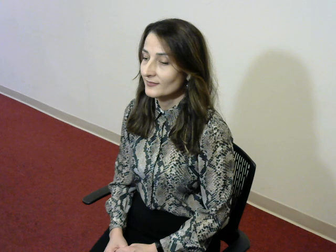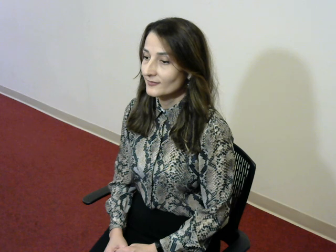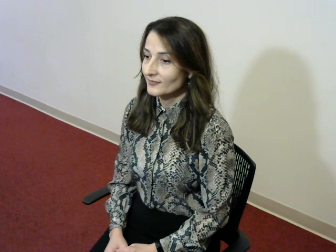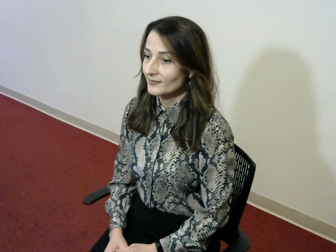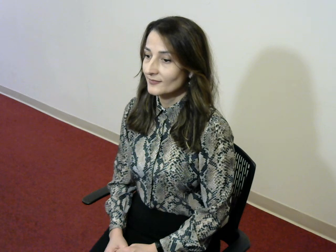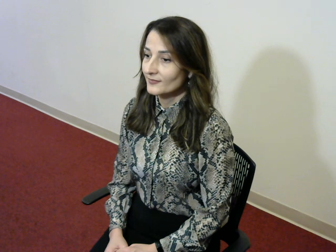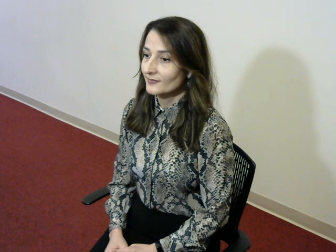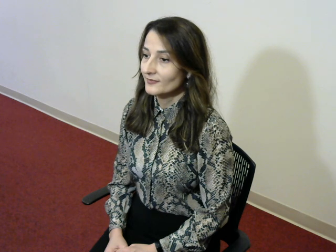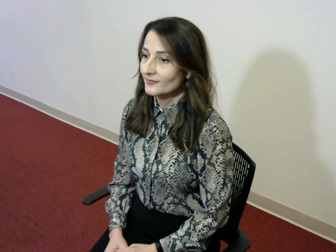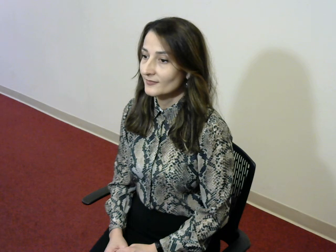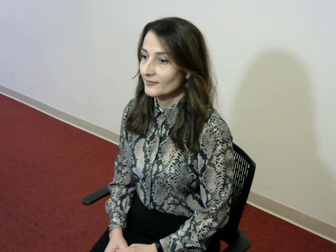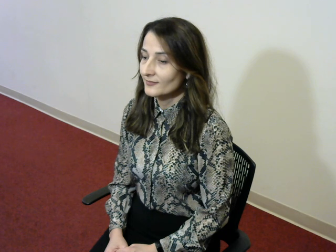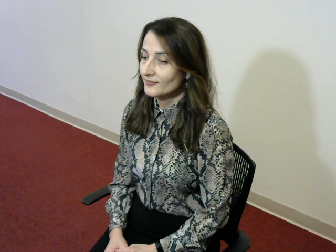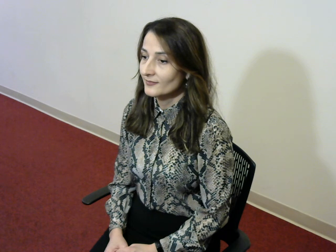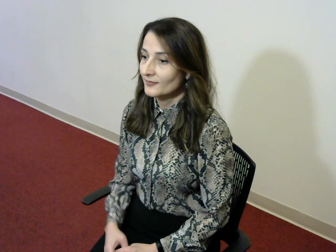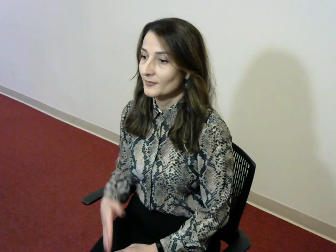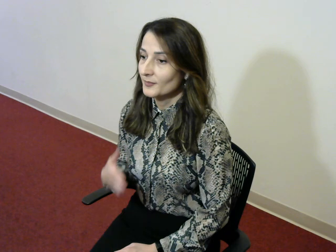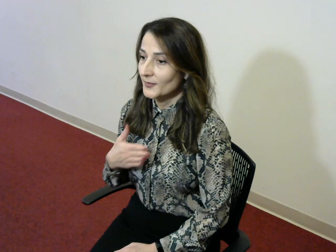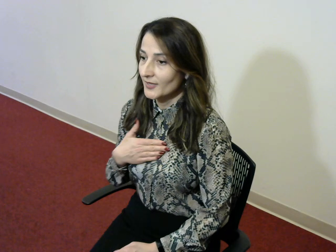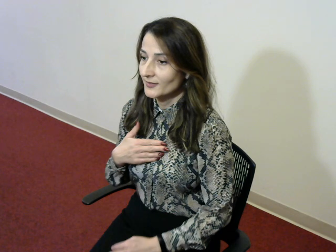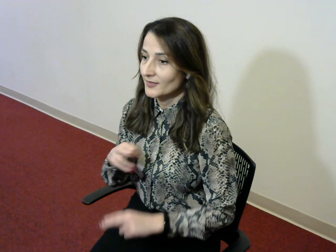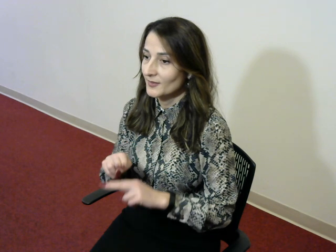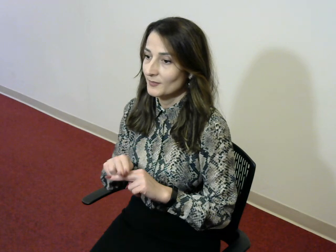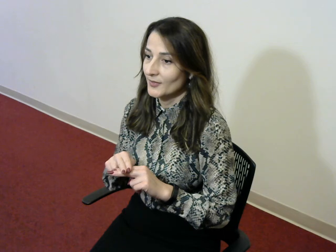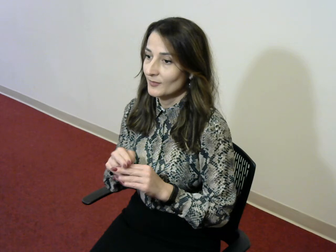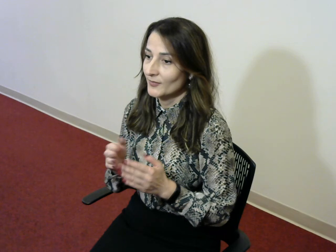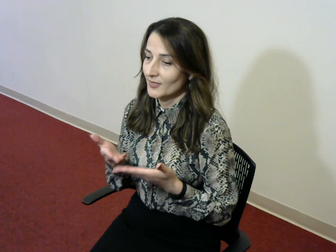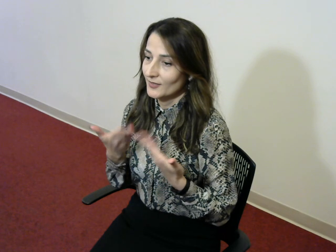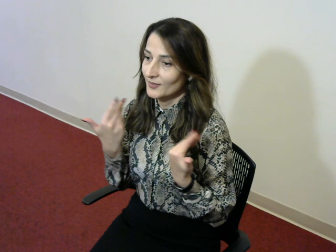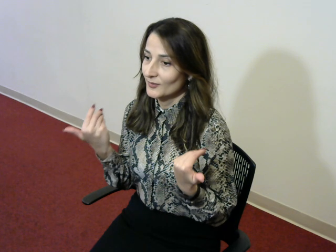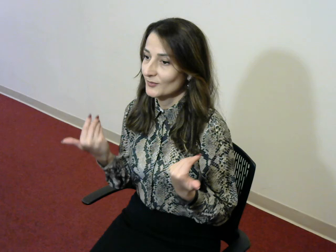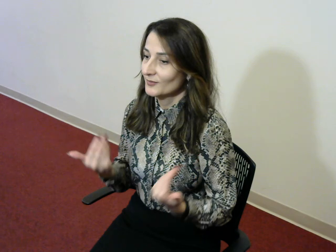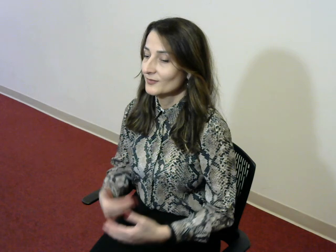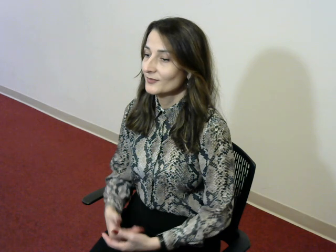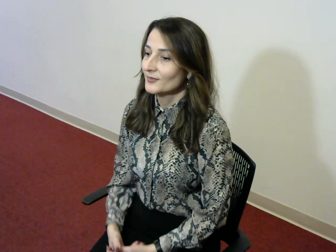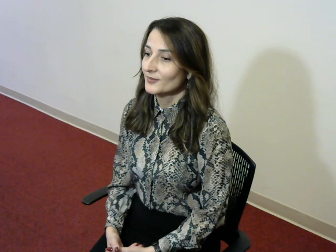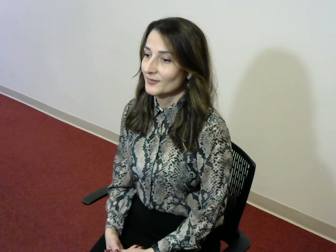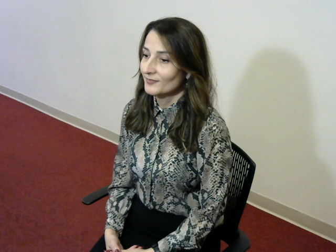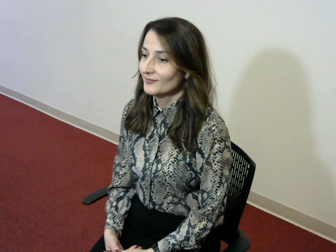Mənim şəxsiyyət vəsiqəm yoxdur